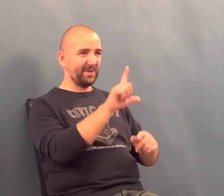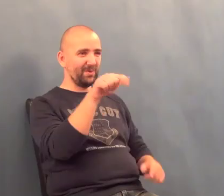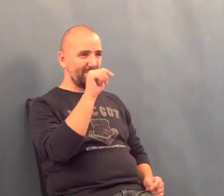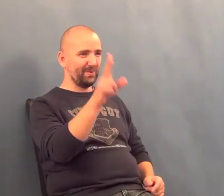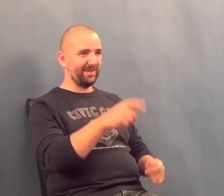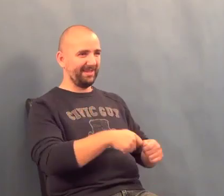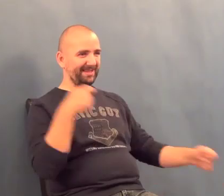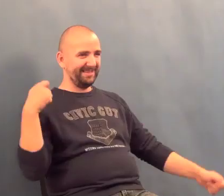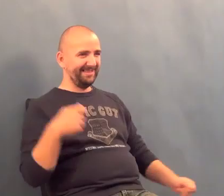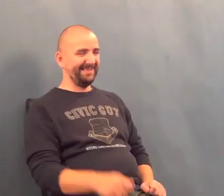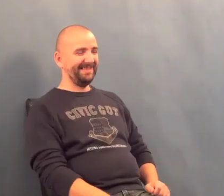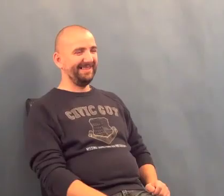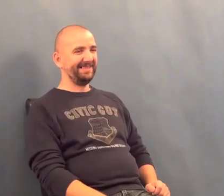Łuk, łuk.